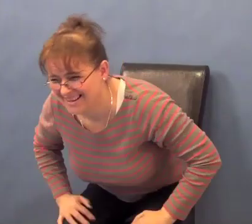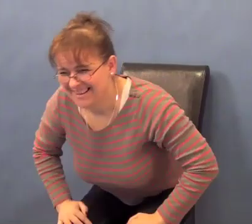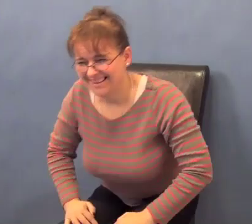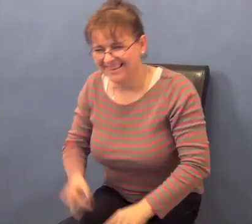Pomysłowe.